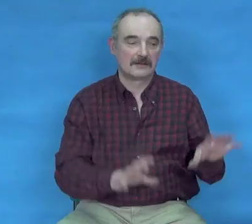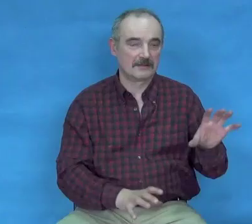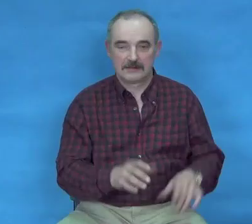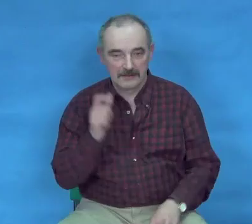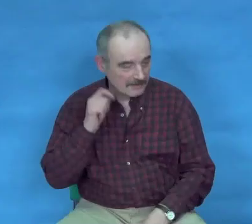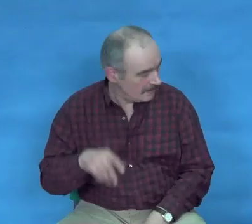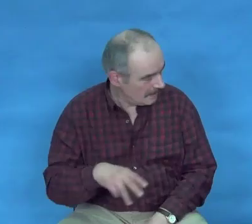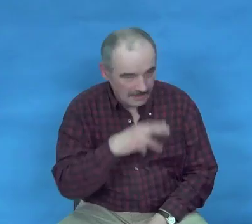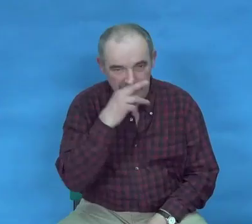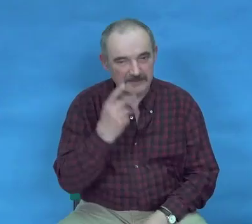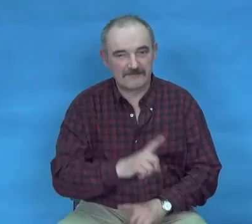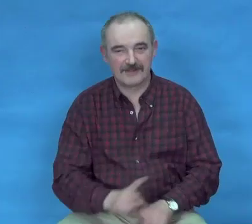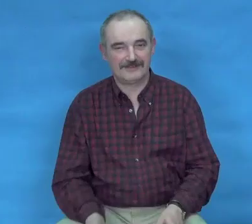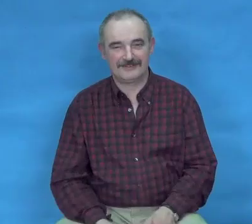Nie wolno patrzeć na pośladki przechodzących kobiet.